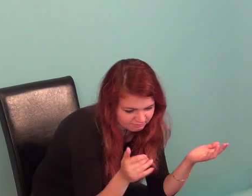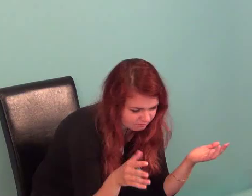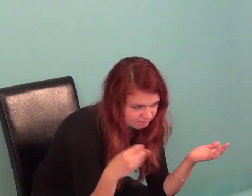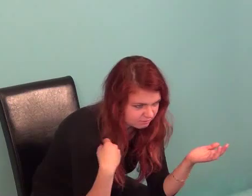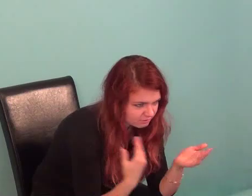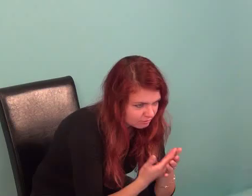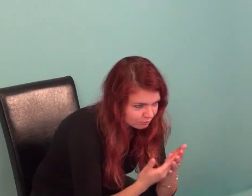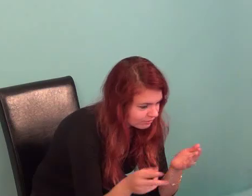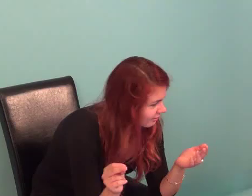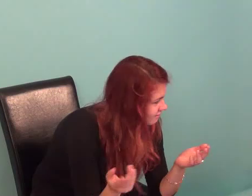Możemy razem, dlaczego nie?